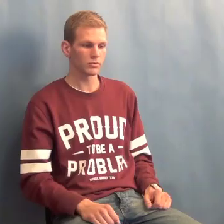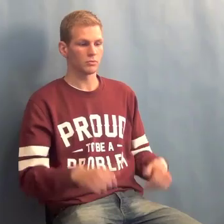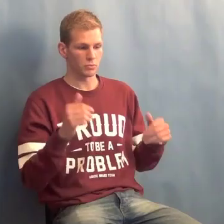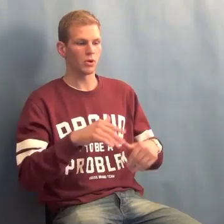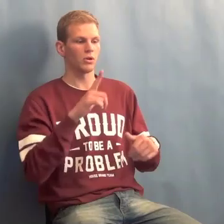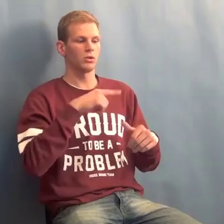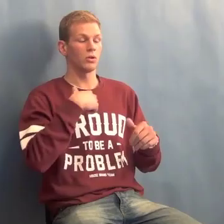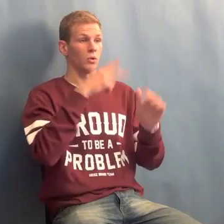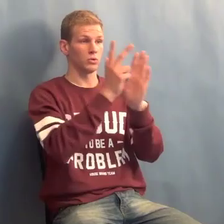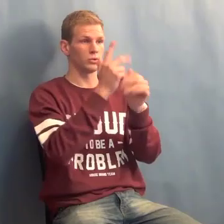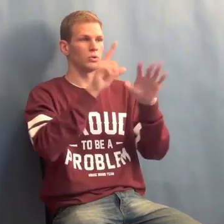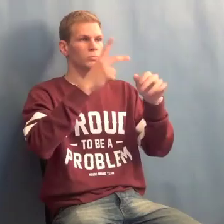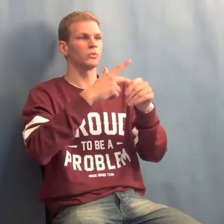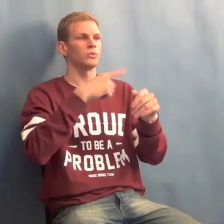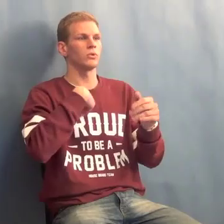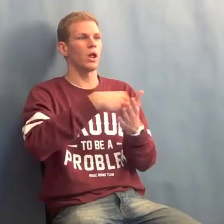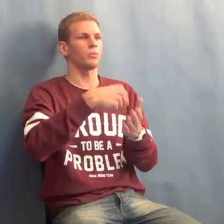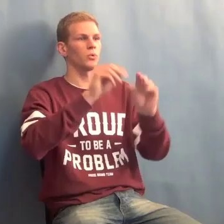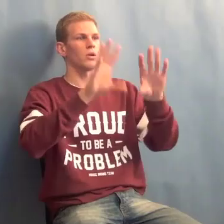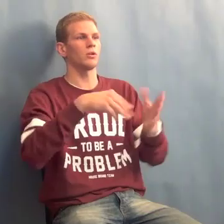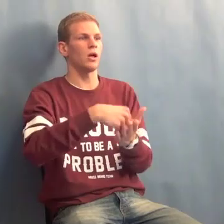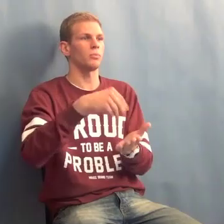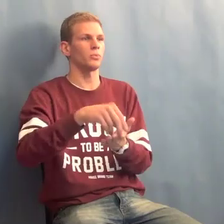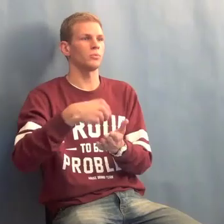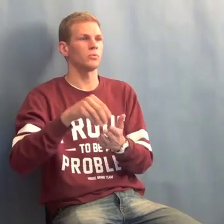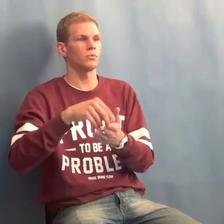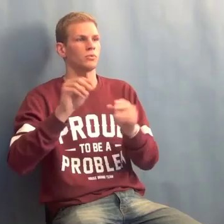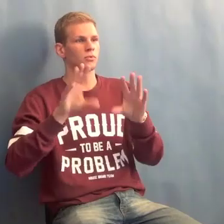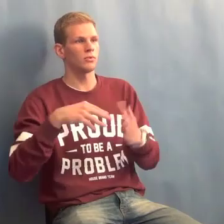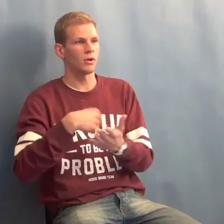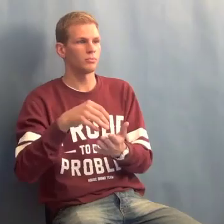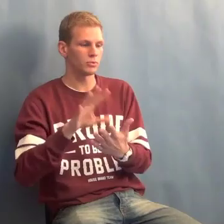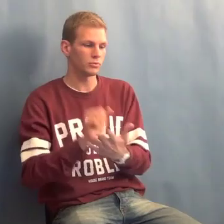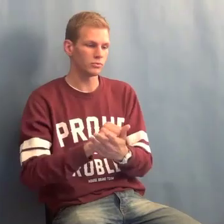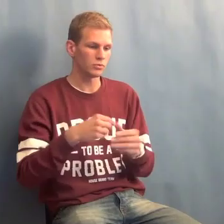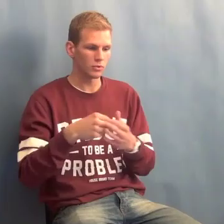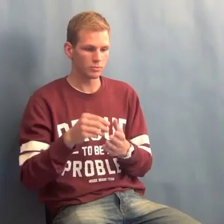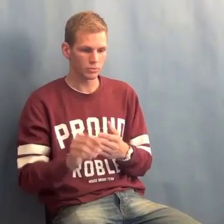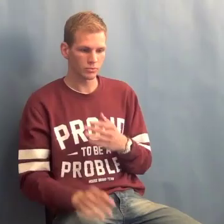Mogę, między osiemnastą trzydzieści a dziewiętnastą trzydzieści idę na zakupy do sklepu.